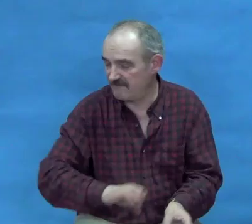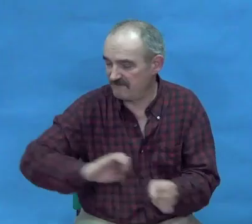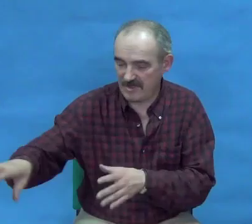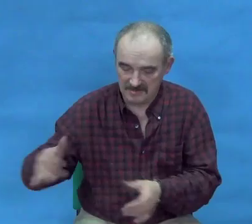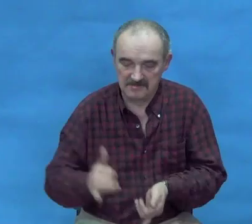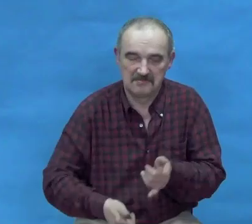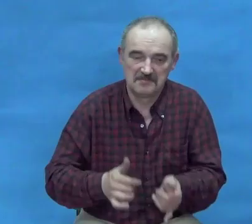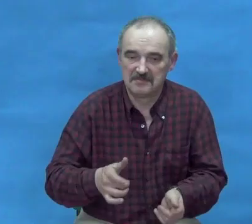Jechał na rowerze.